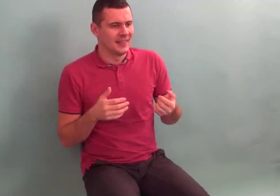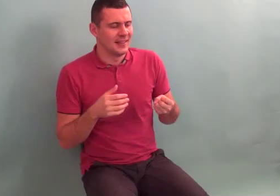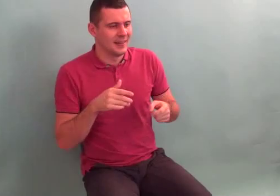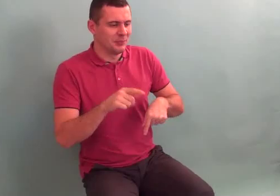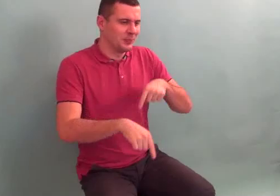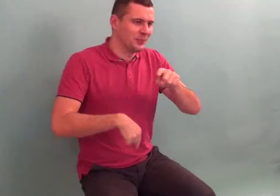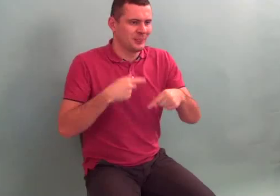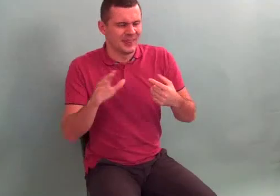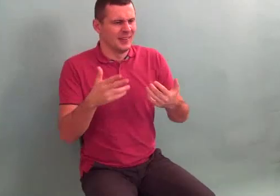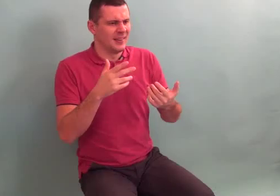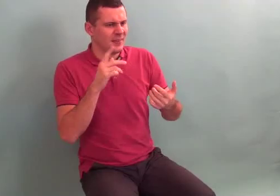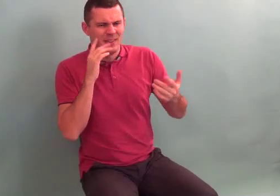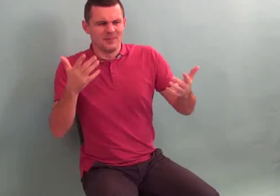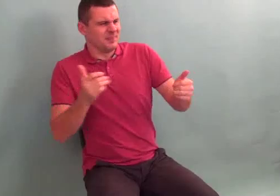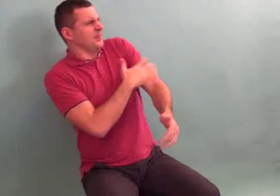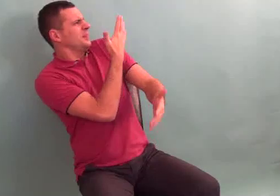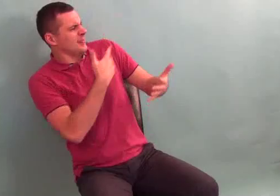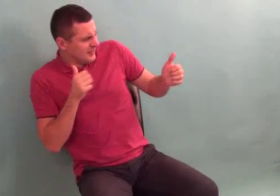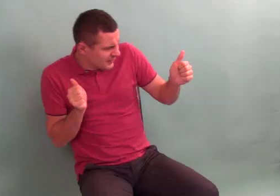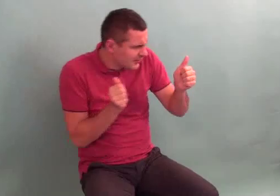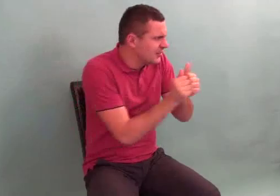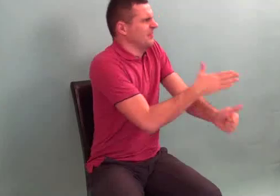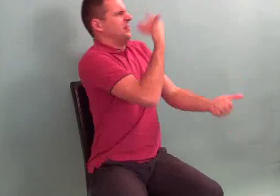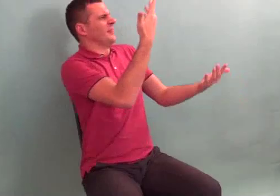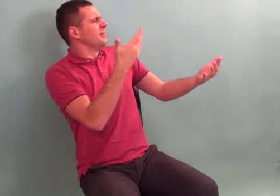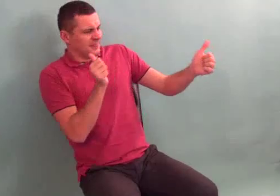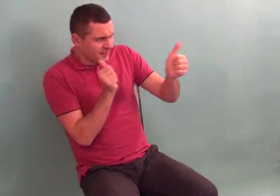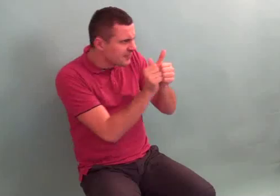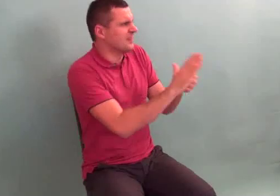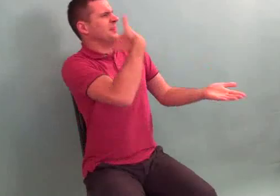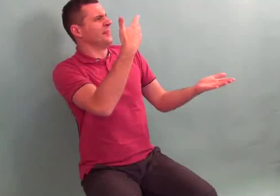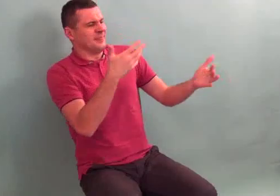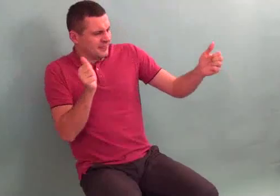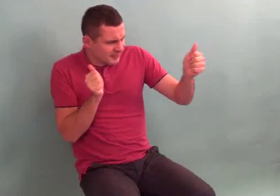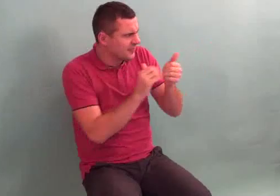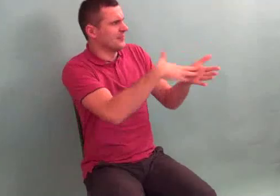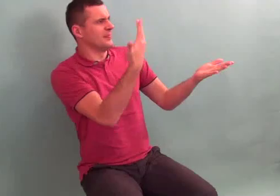Chłopiec idąc cały czas próbuje dołączyć do niego, zdziwiony, że Charlie go odgania.